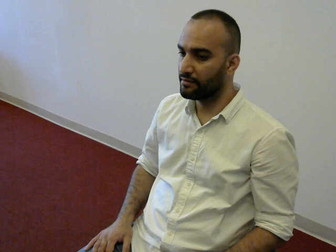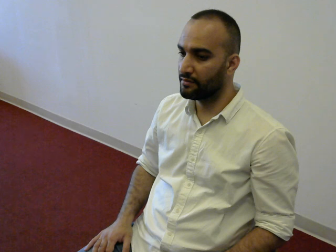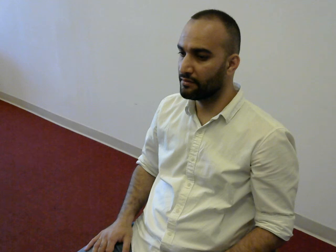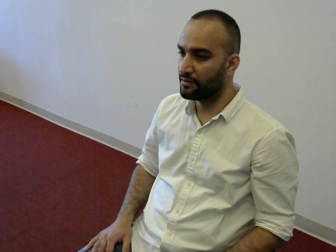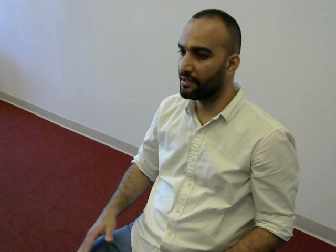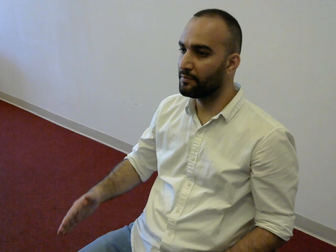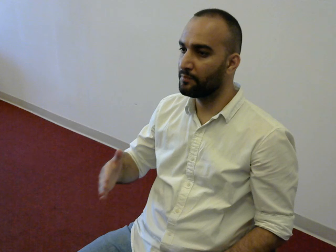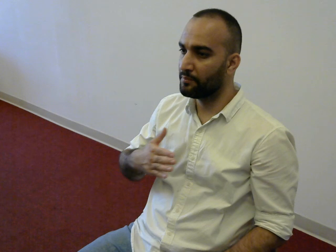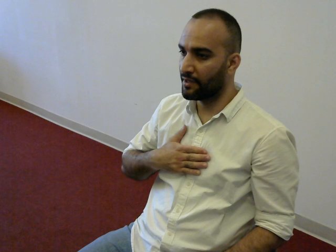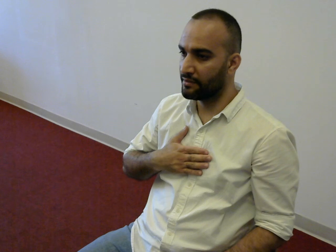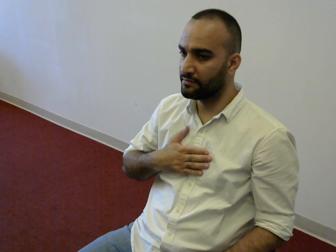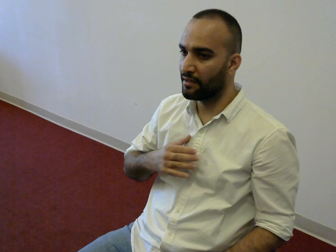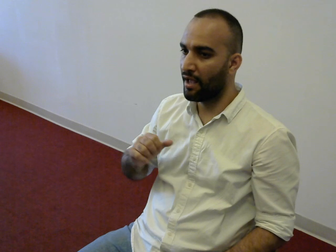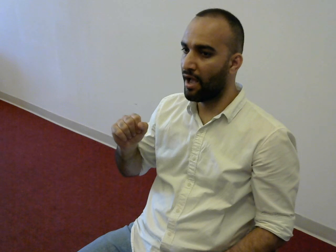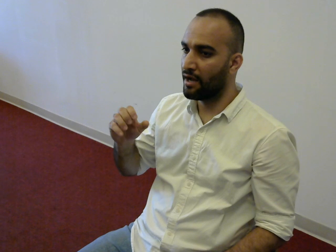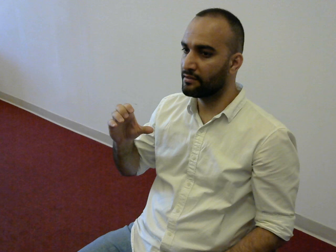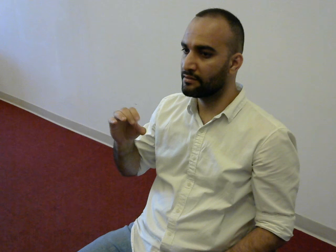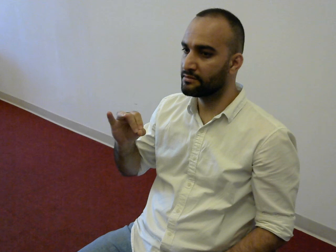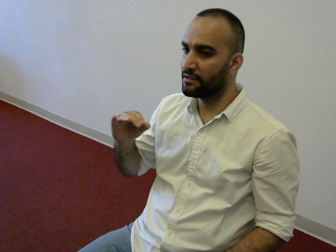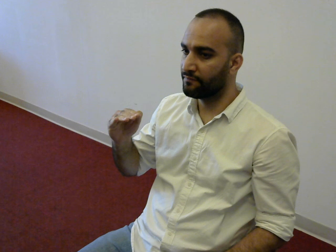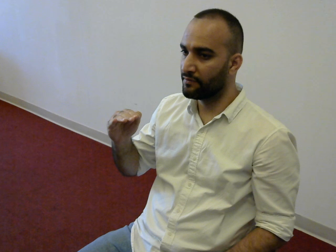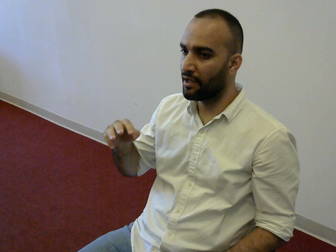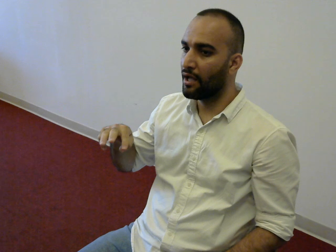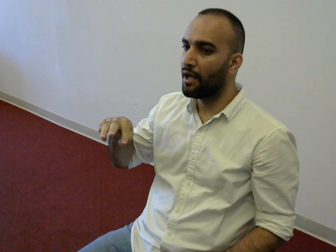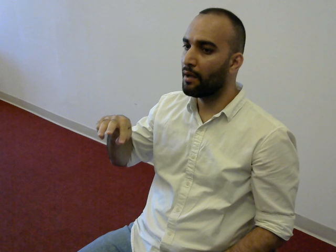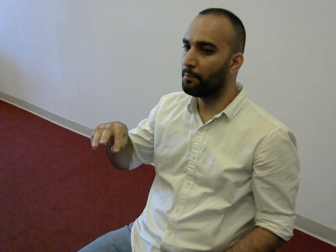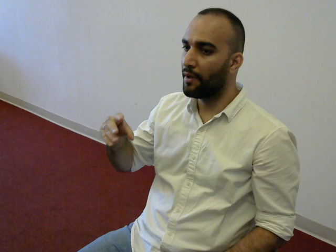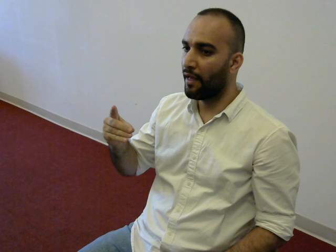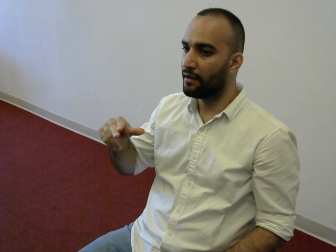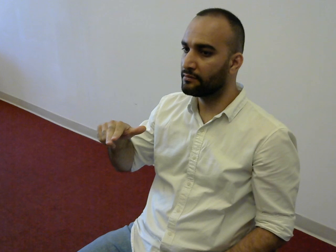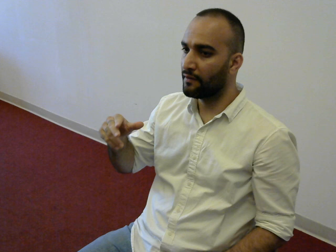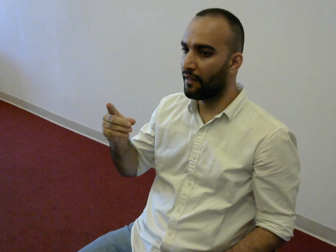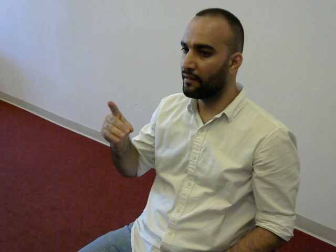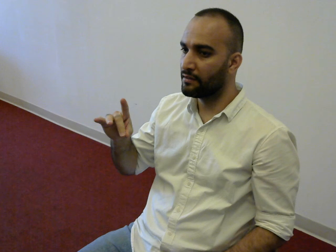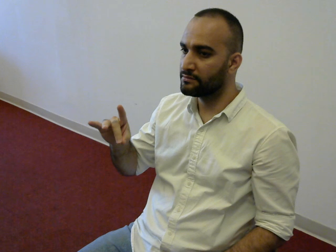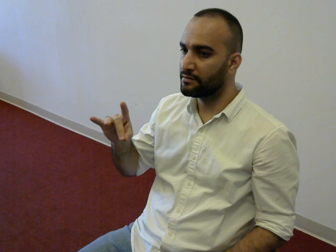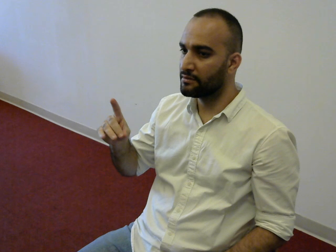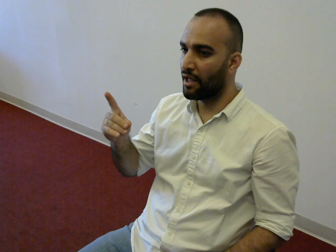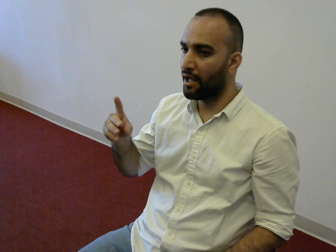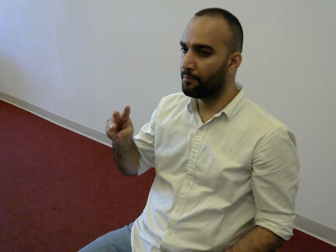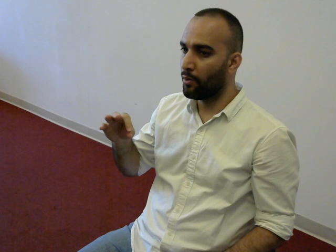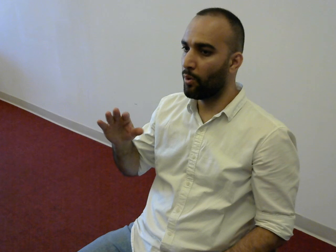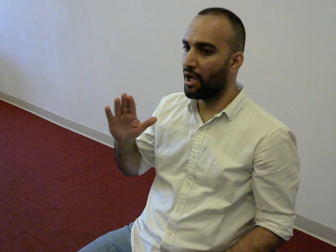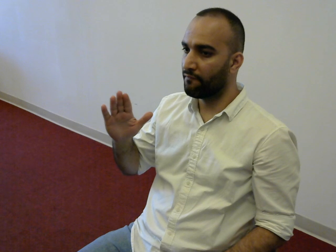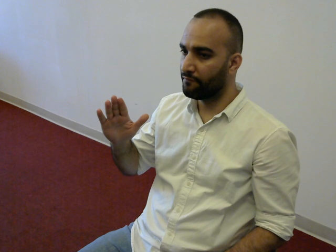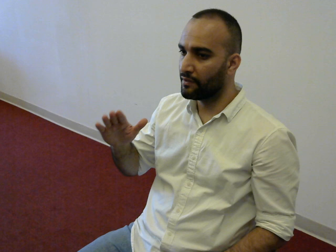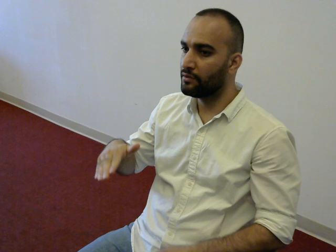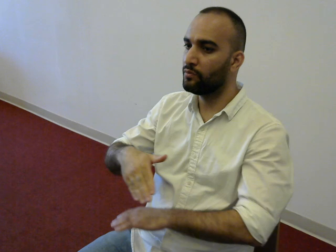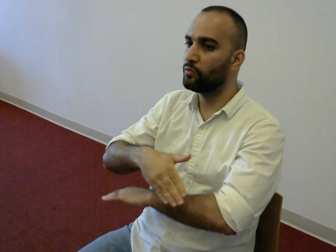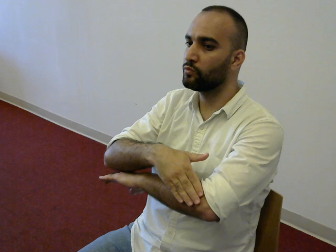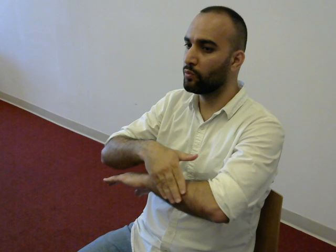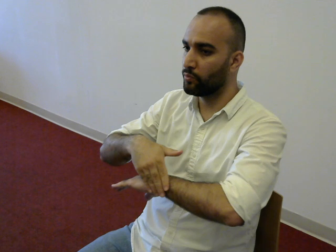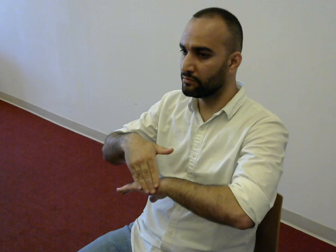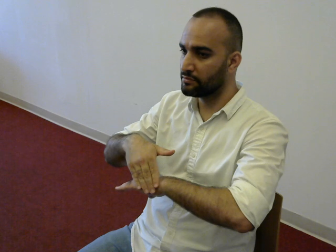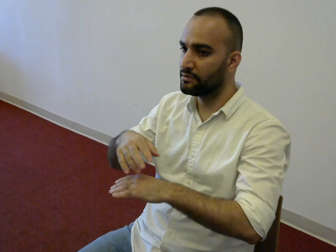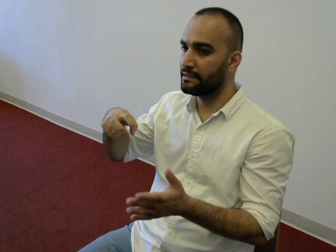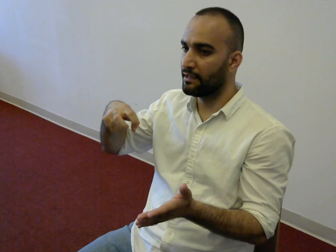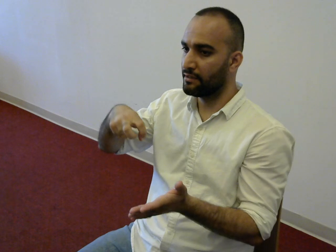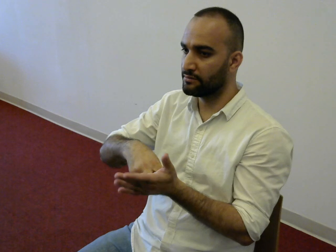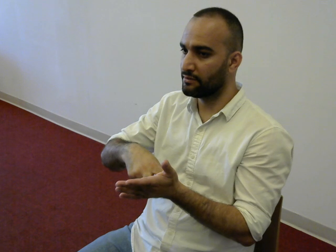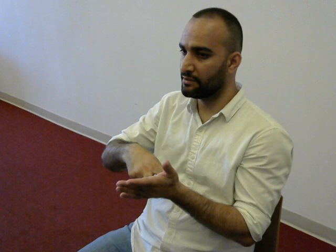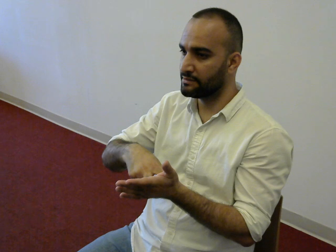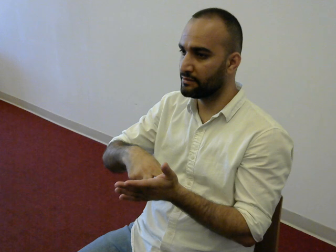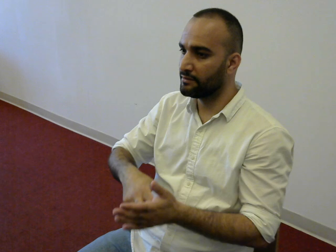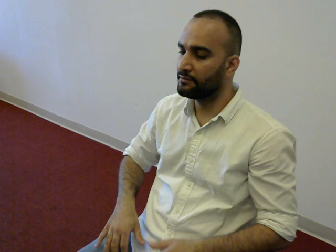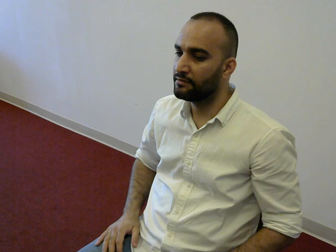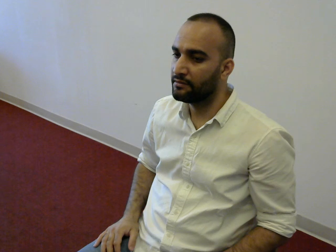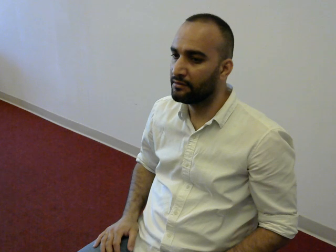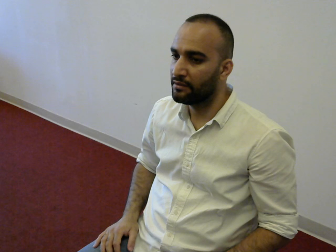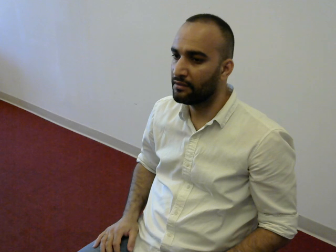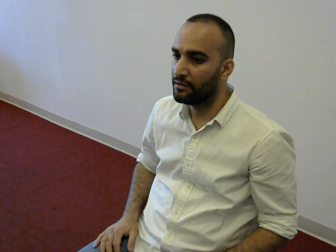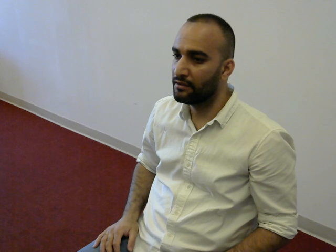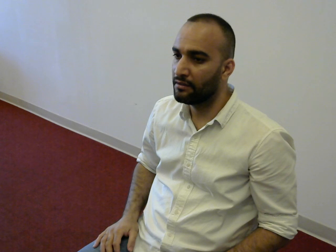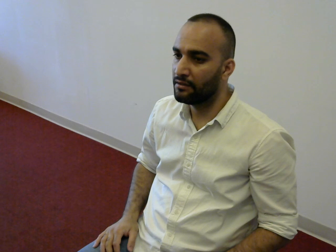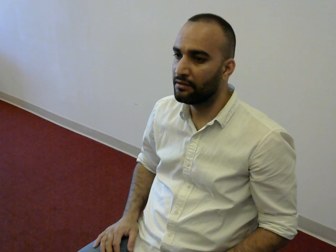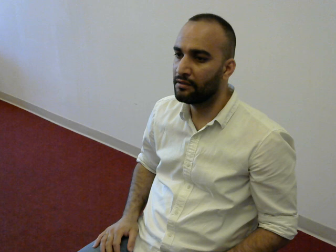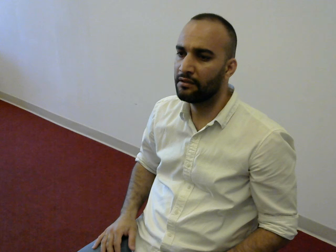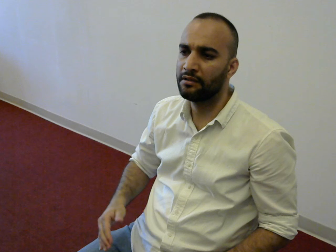Mən Asif Məhərrəmov küçəsində qeydiyyatdayam